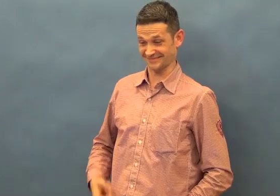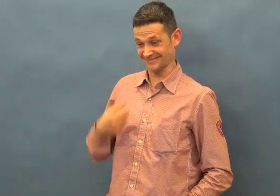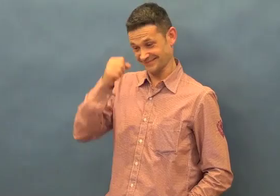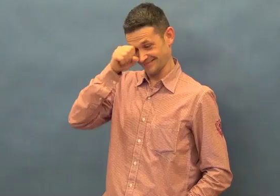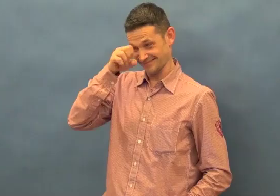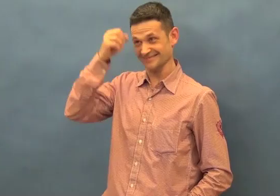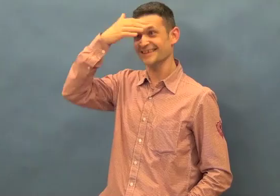Jestem w szoku.